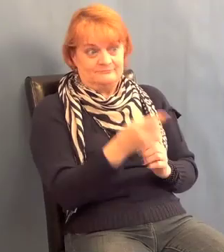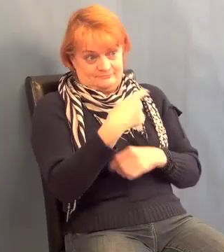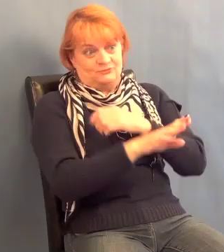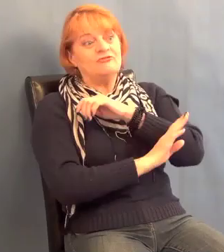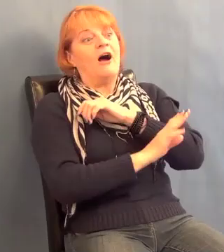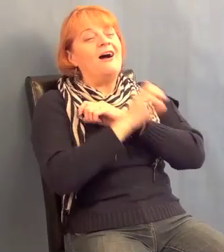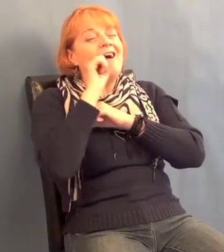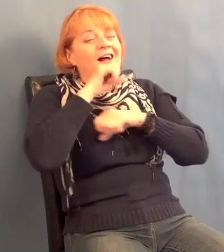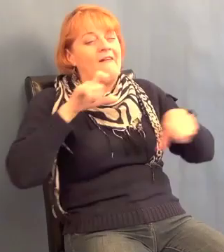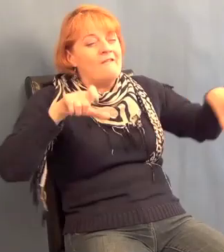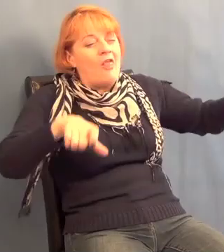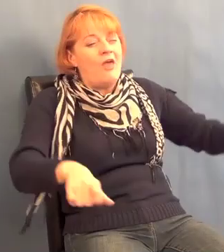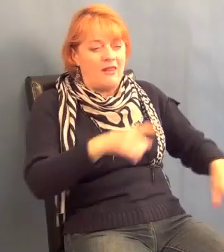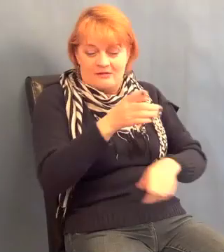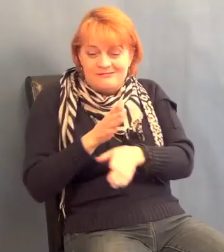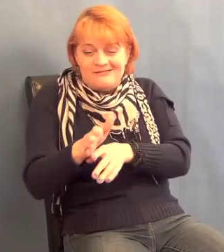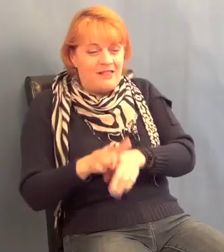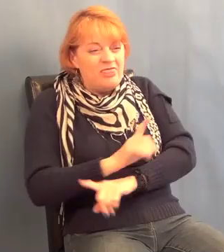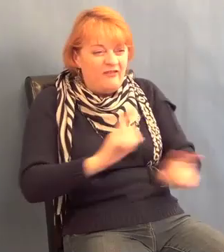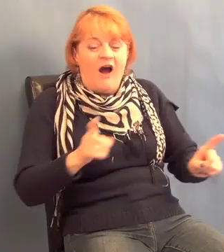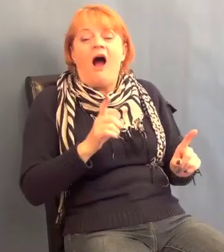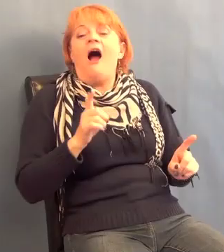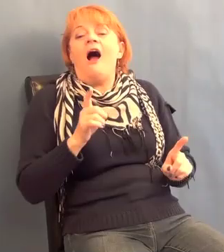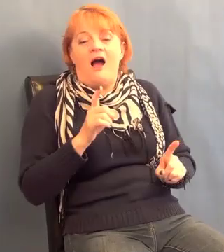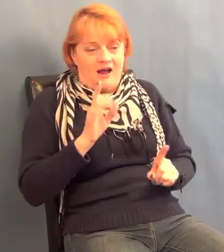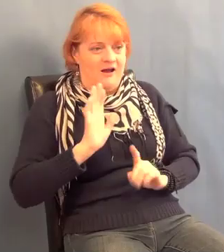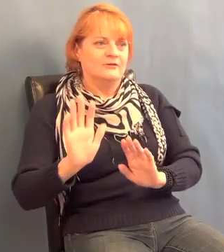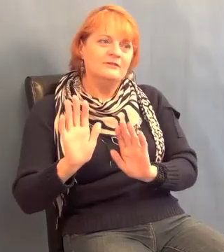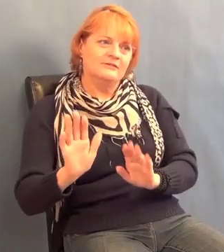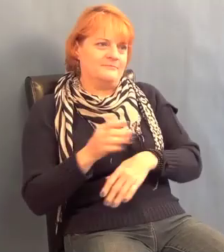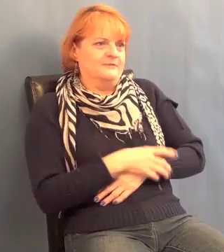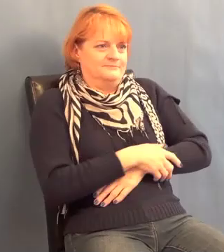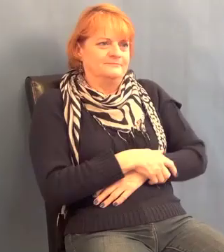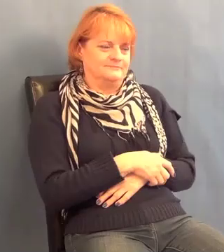Nie wolno ścinać starego drzewa, żeby zrobić sobie fotel, trzeba o nie dbać.